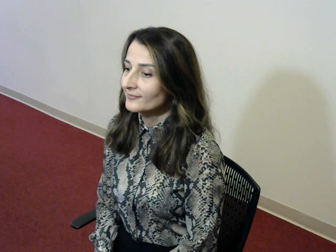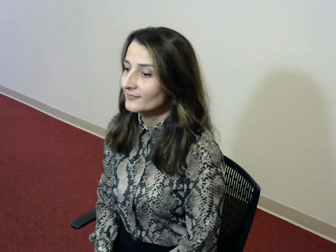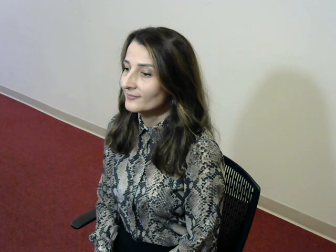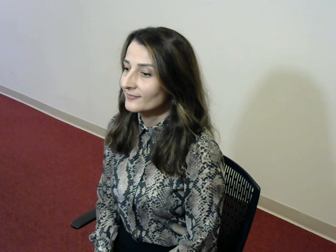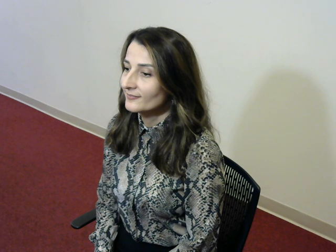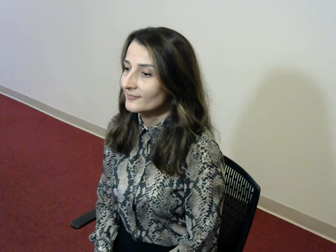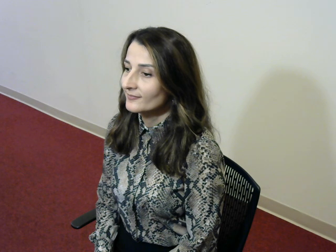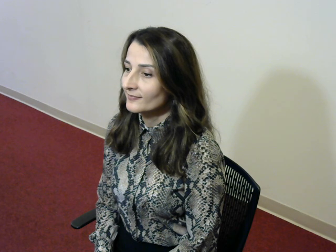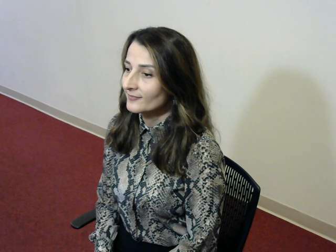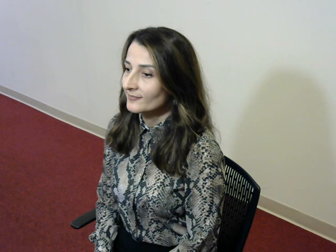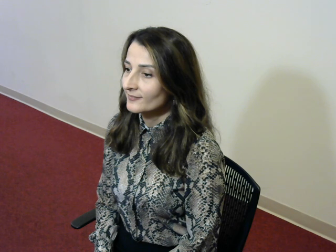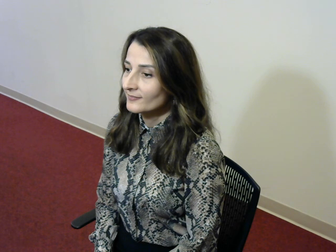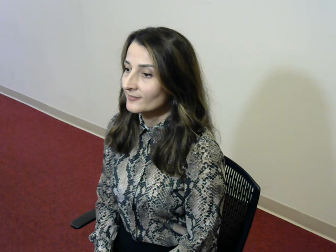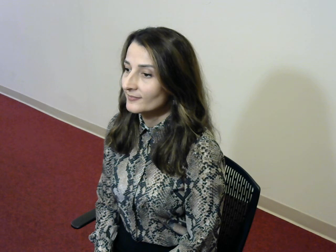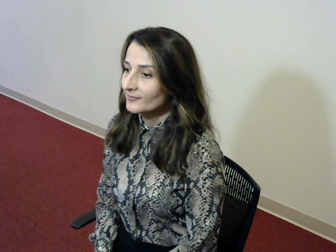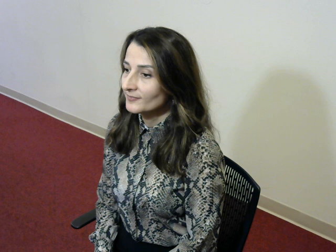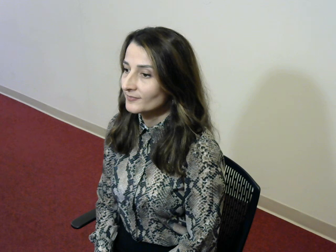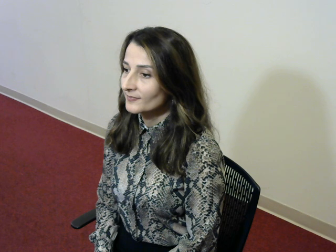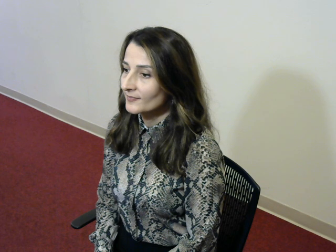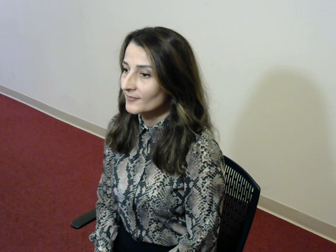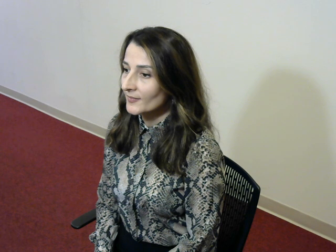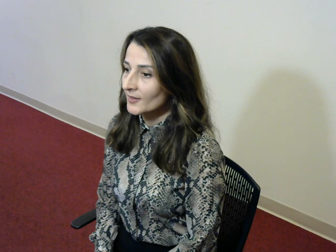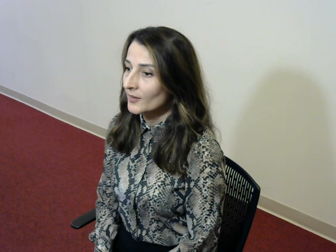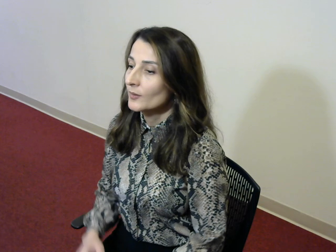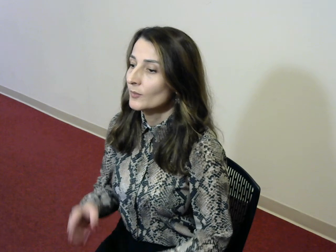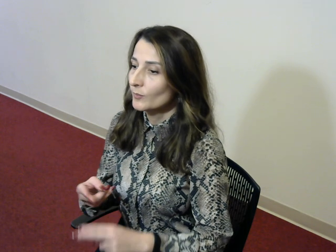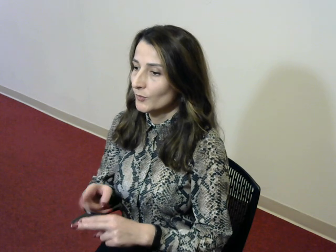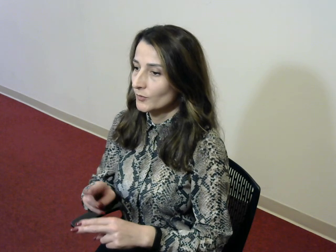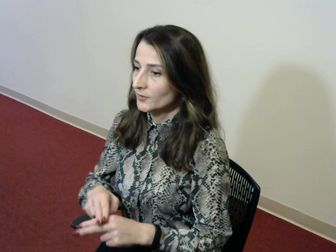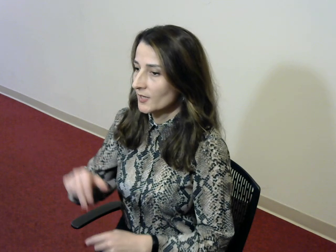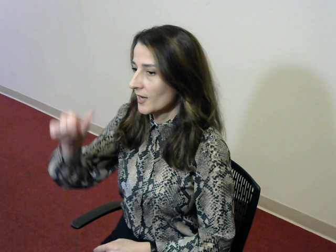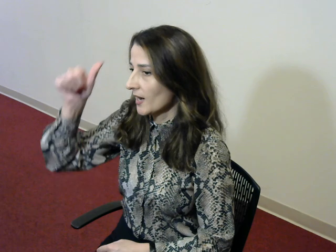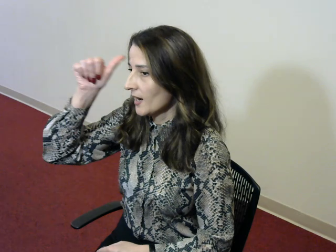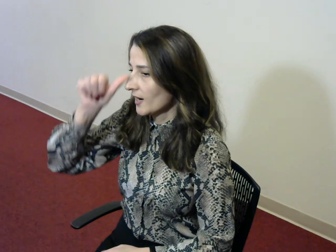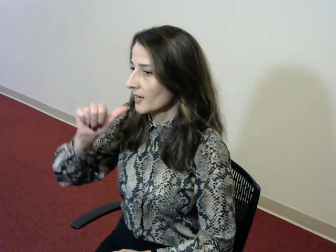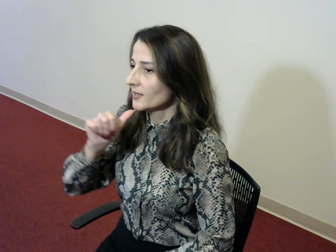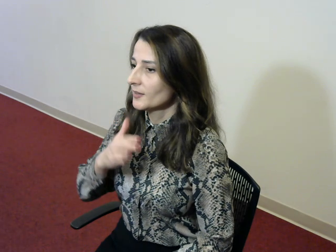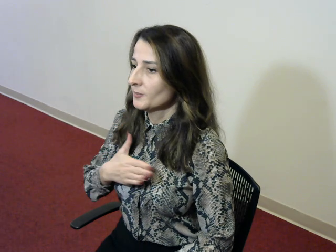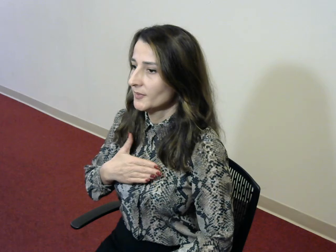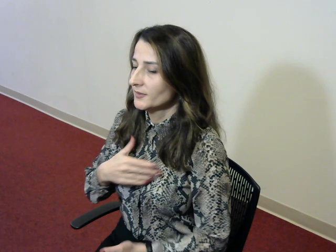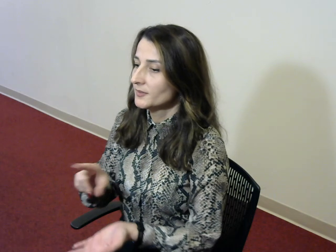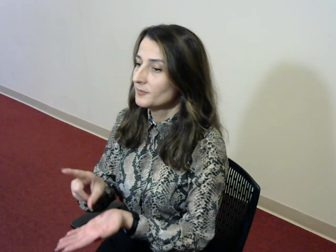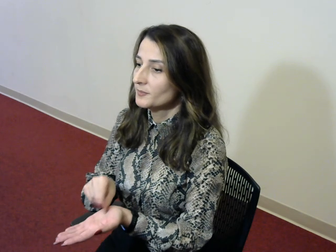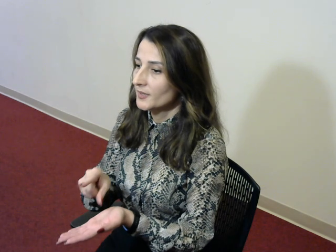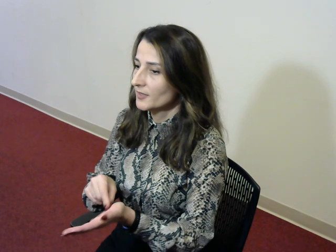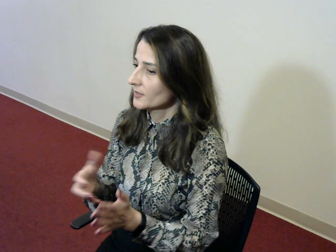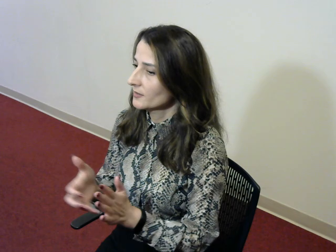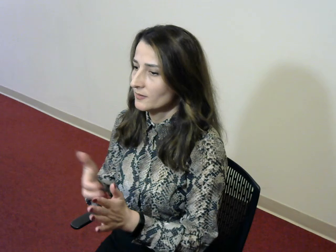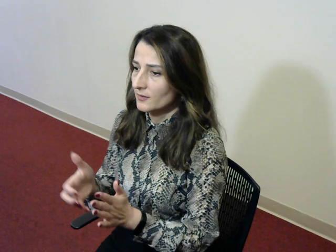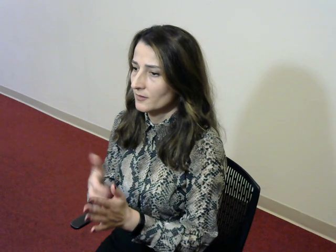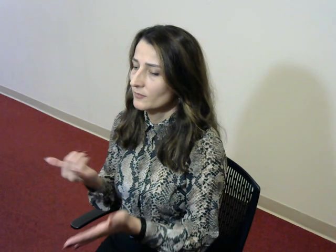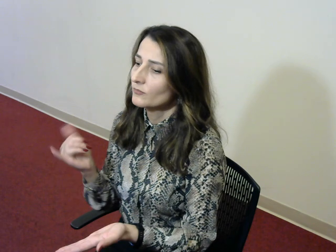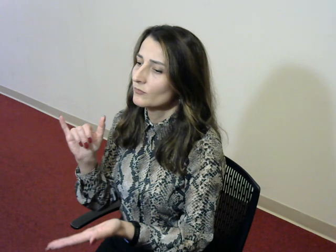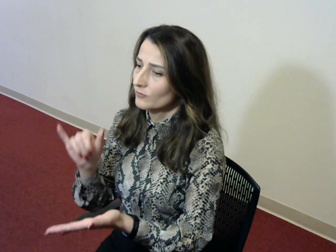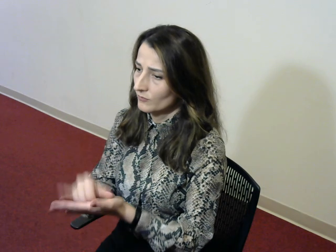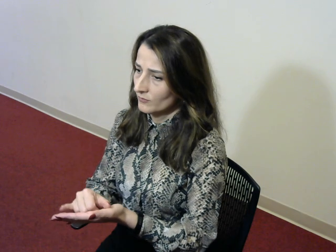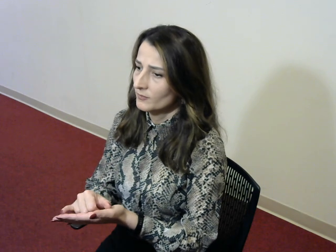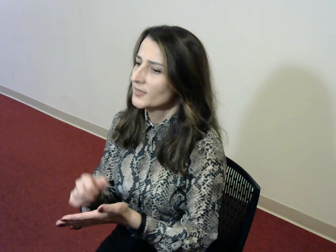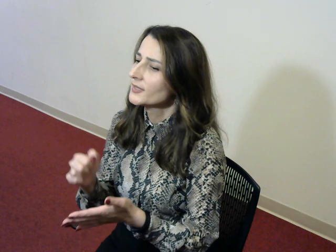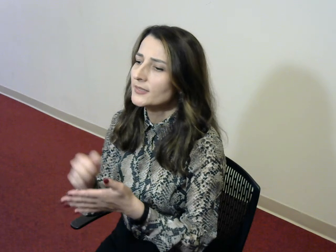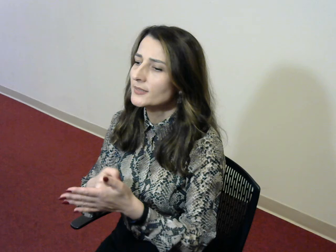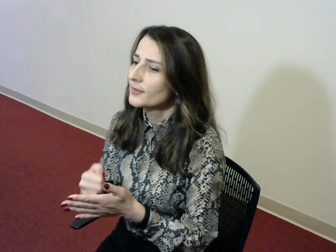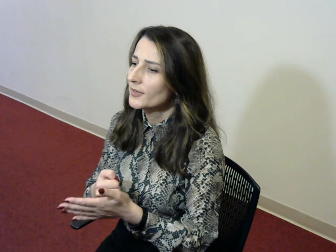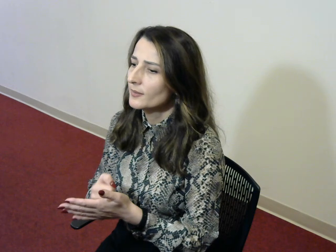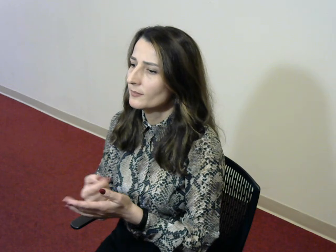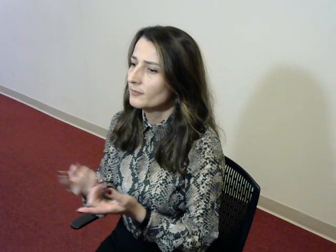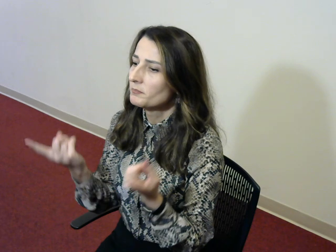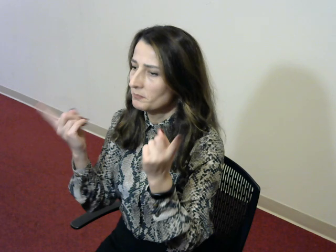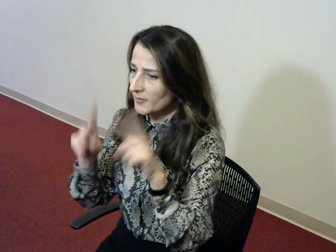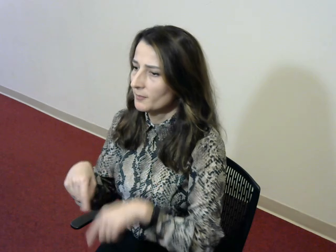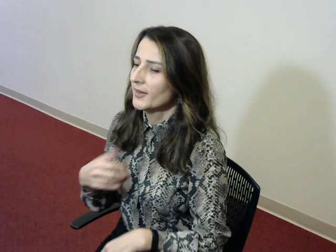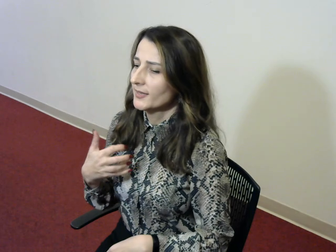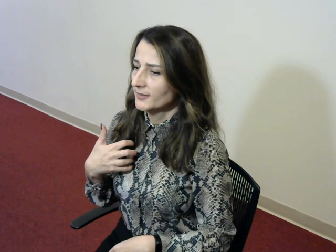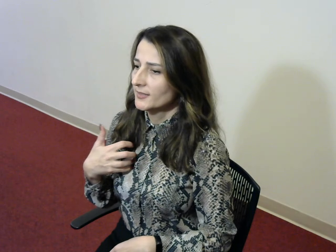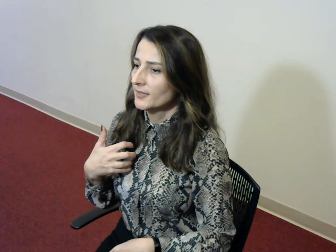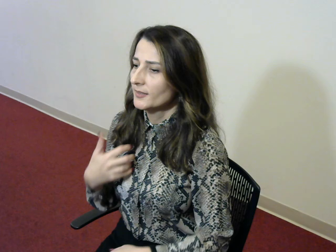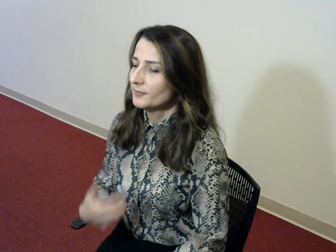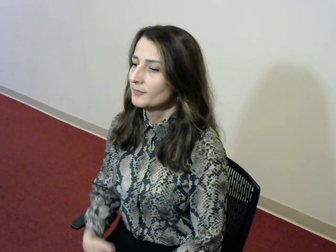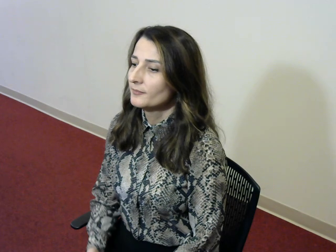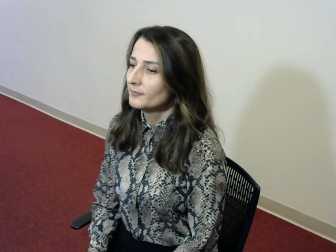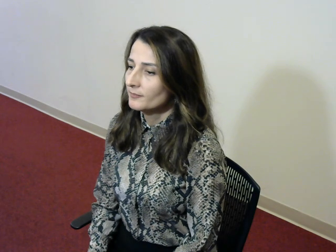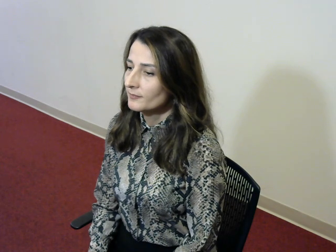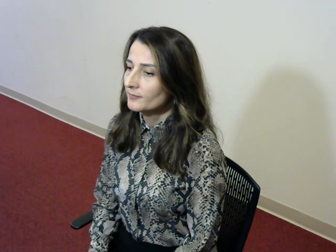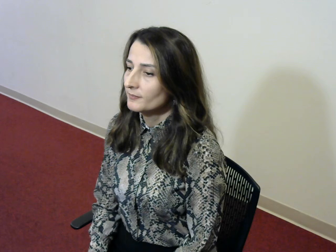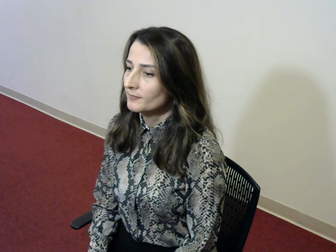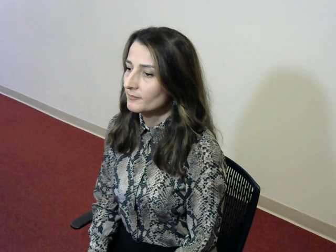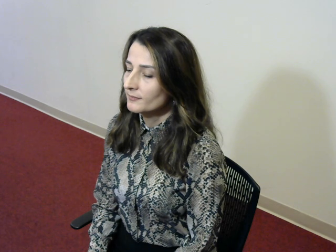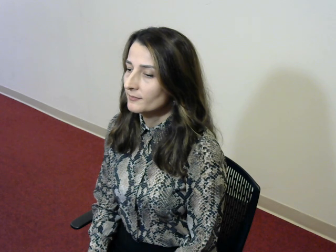Bu ay mənim pensiyam əksik yüklənib, səbəbini bilmək istəyirəm